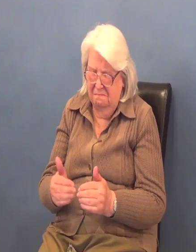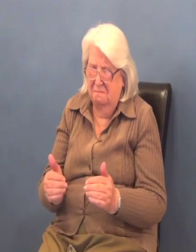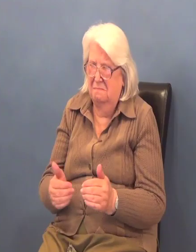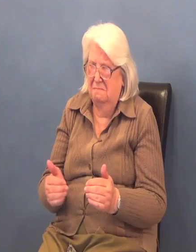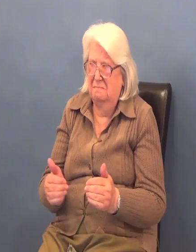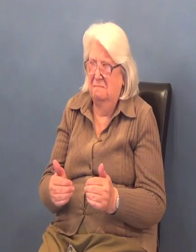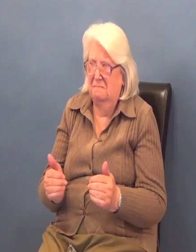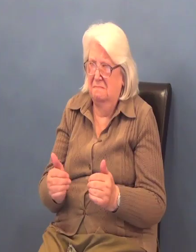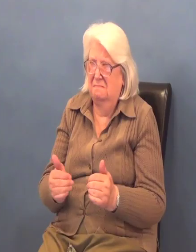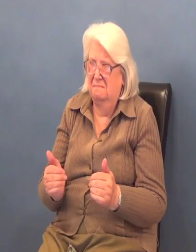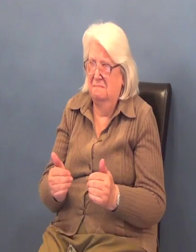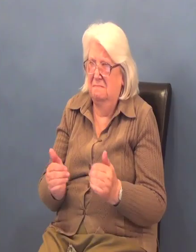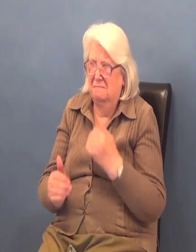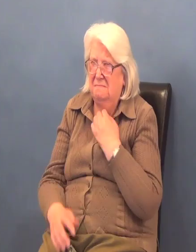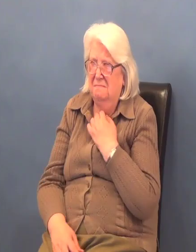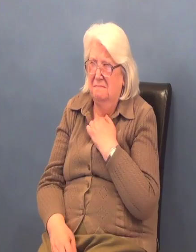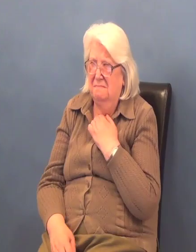Może być.